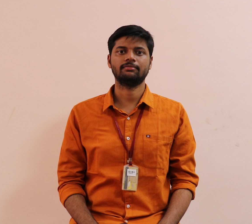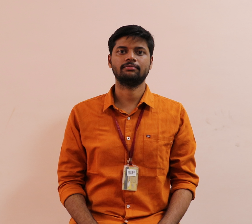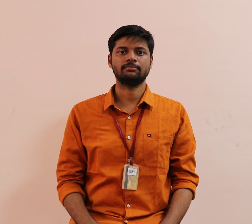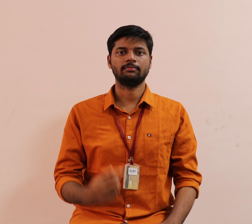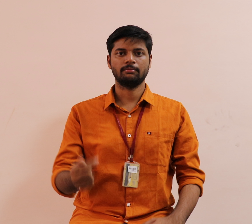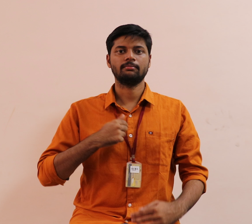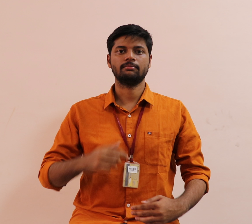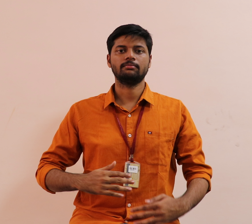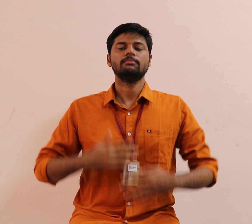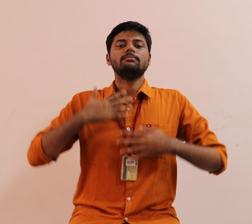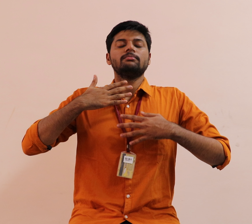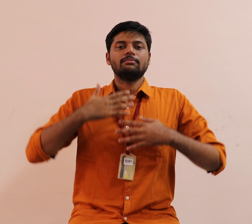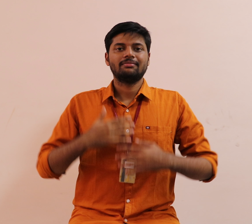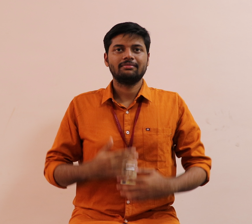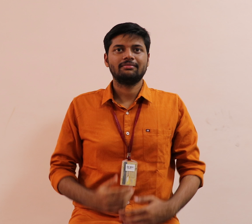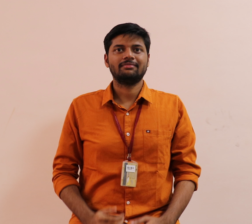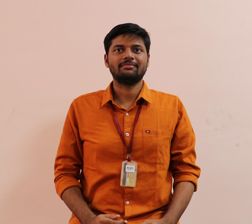i enjoyed a lot